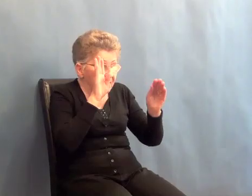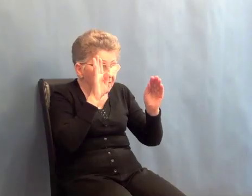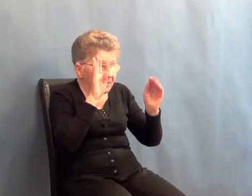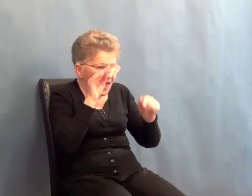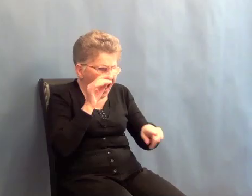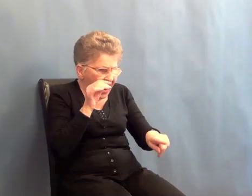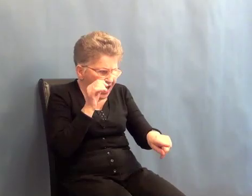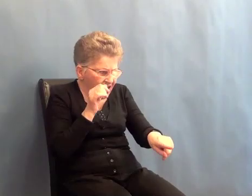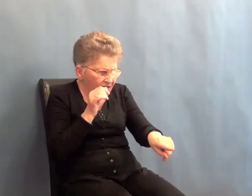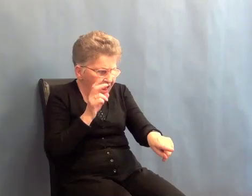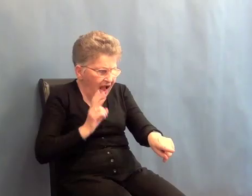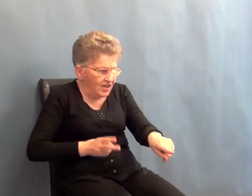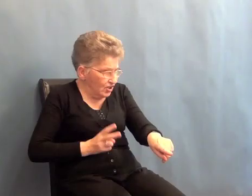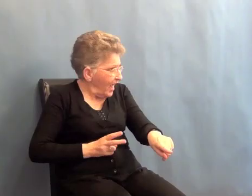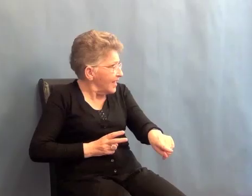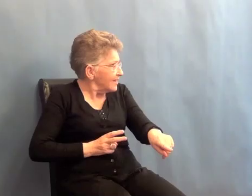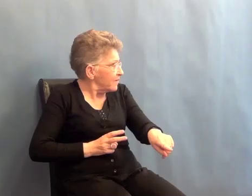To jest kaczka?